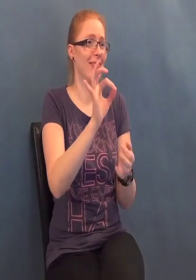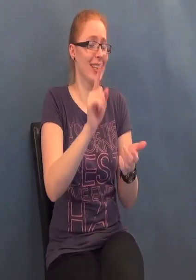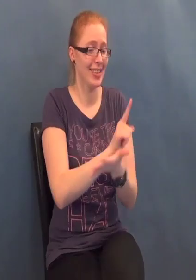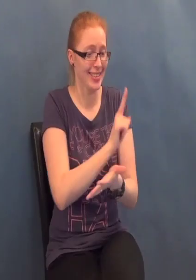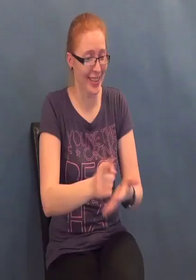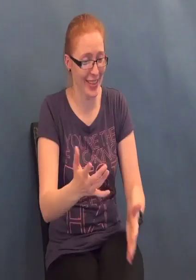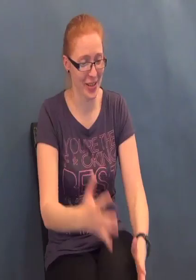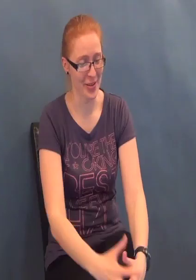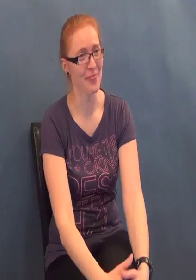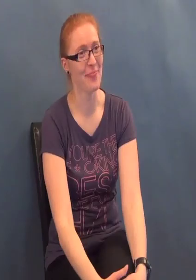Na jego ryzyko.